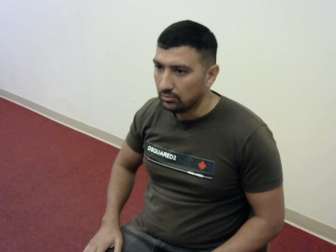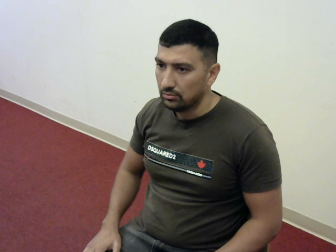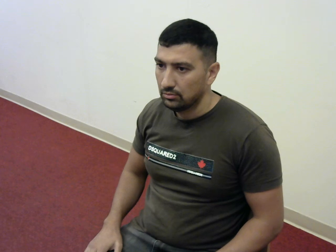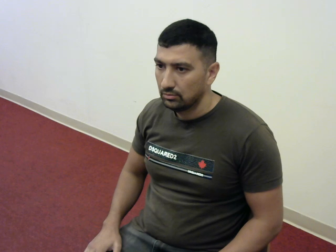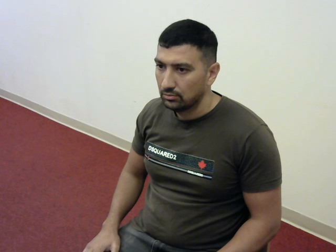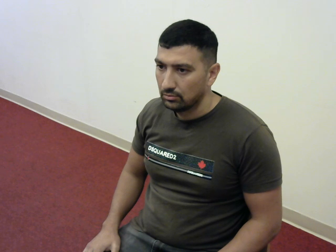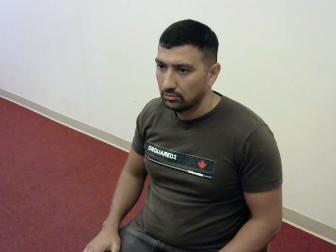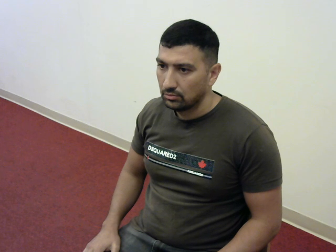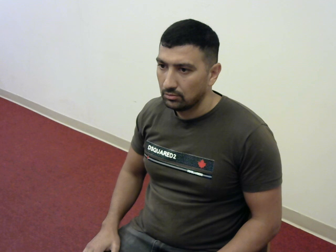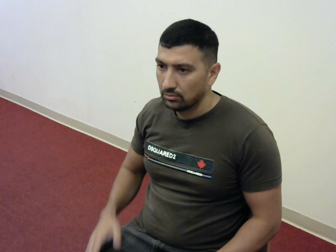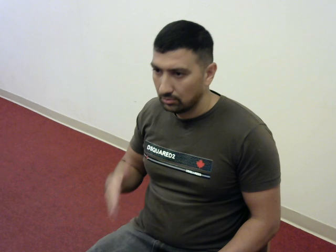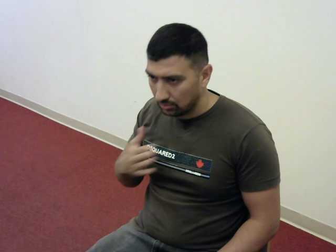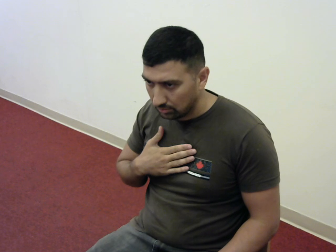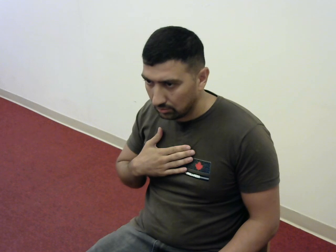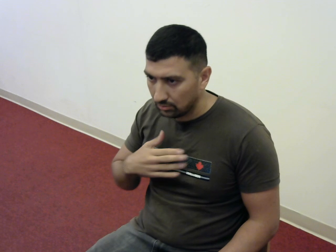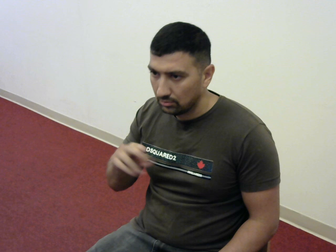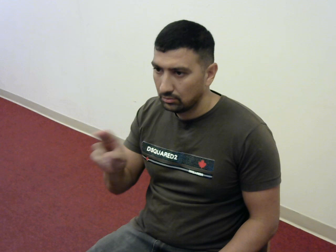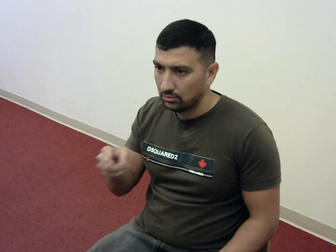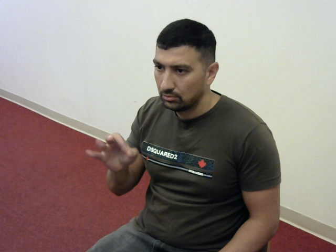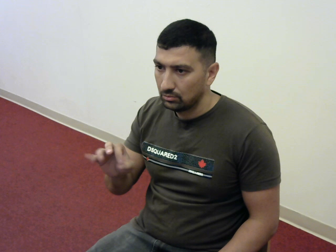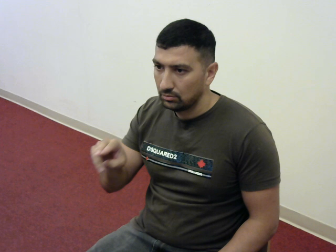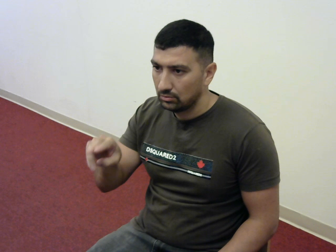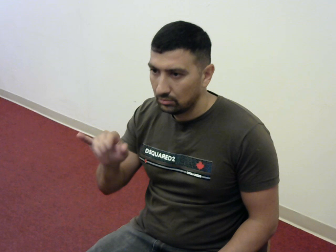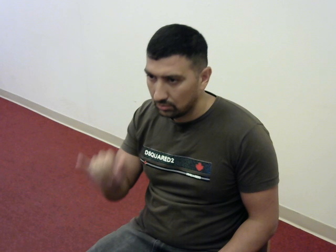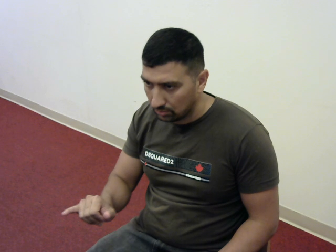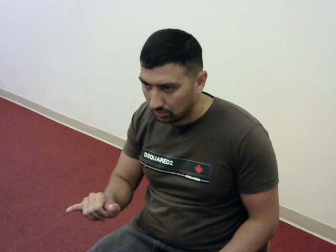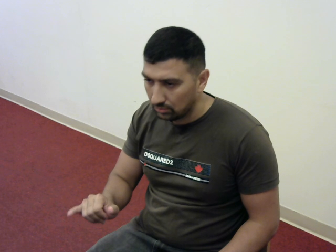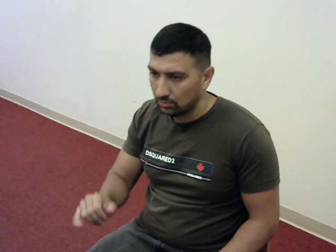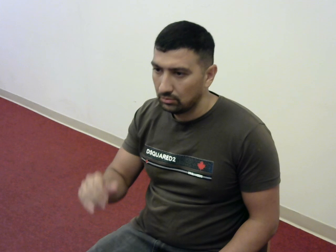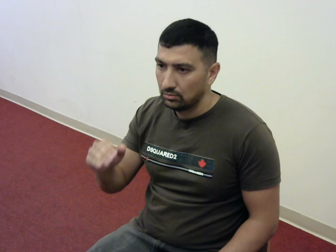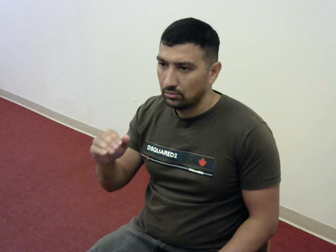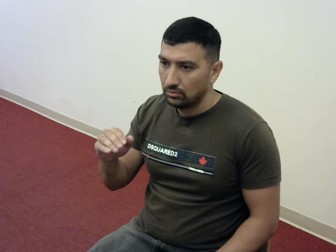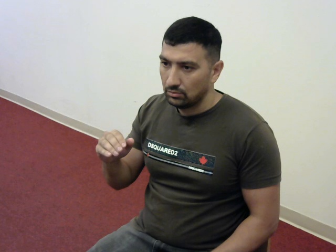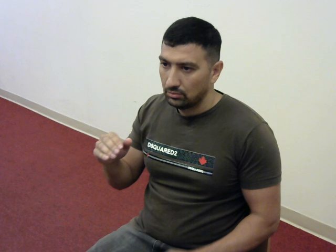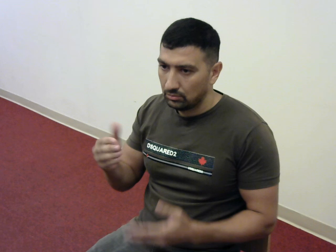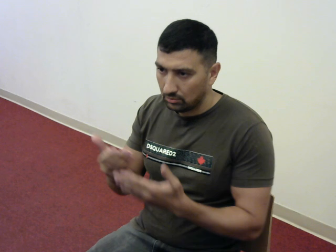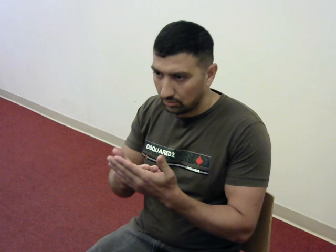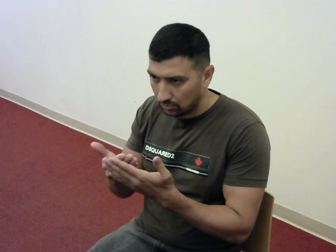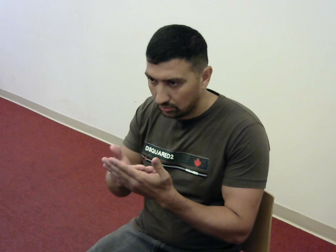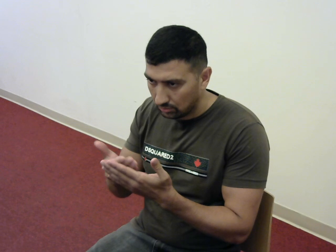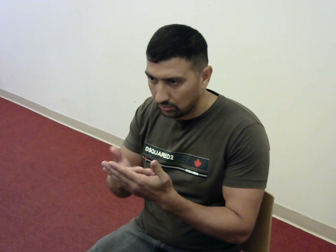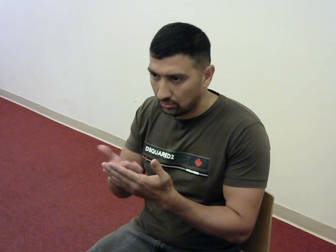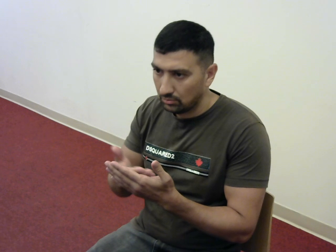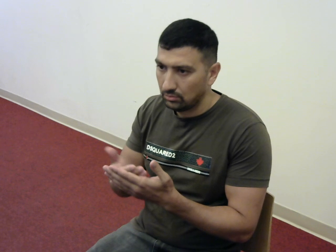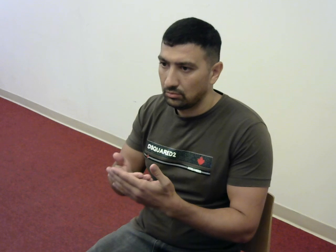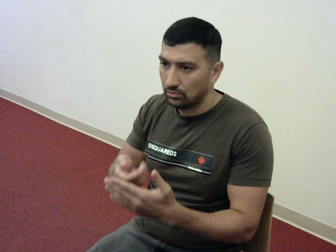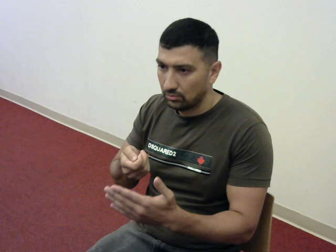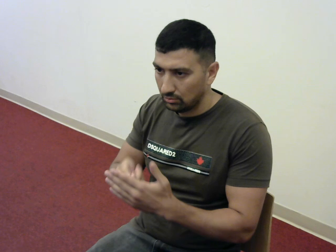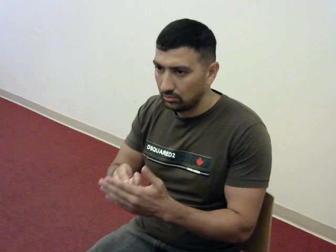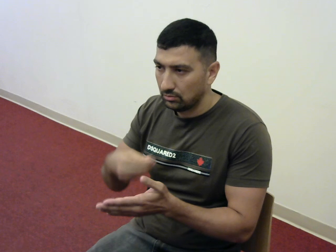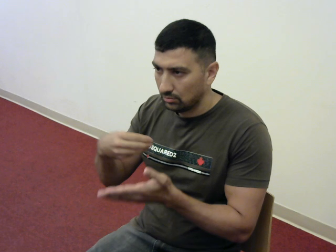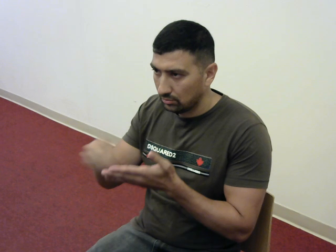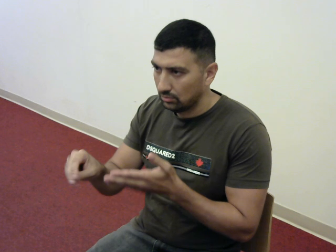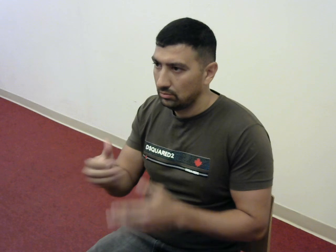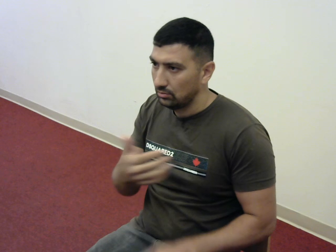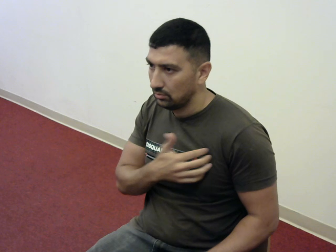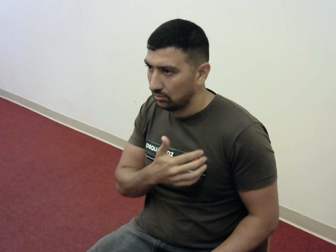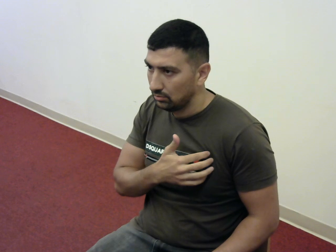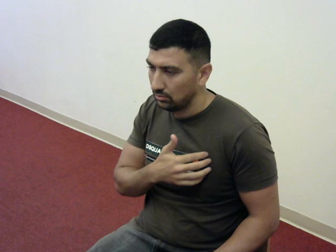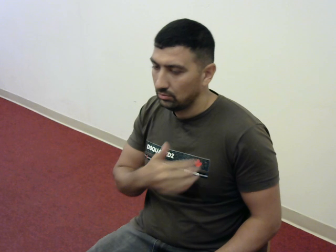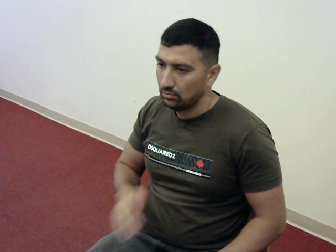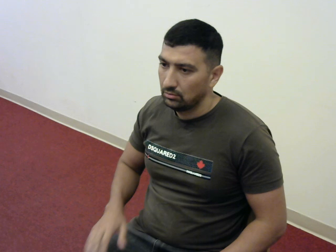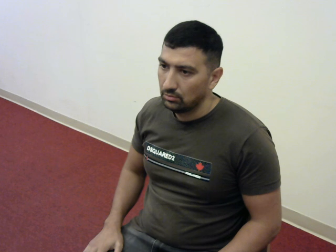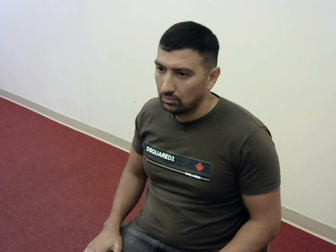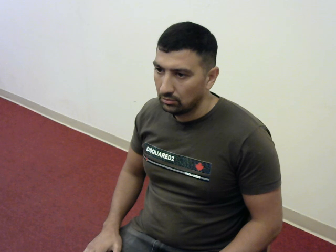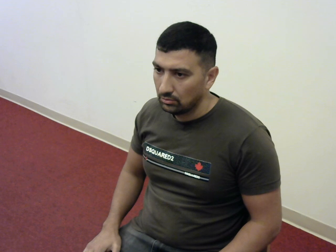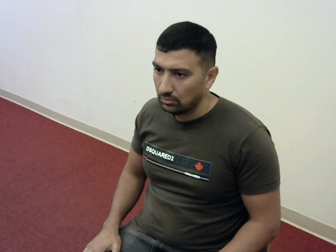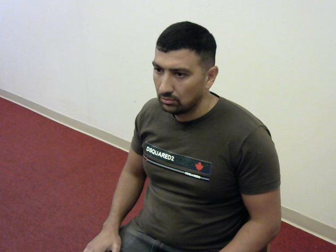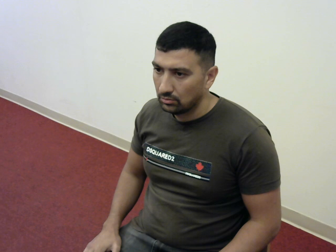Mən "Dolu" filminə bilet almaq istəyirəm